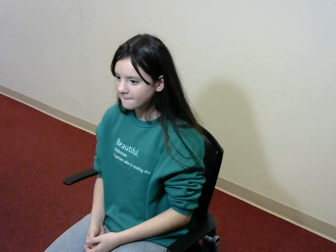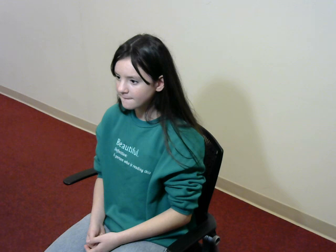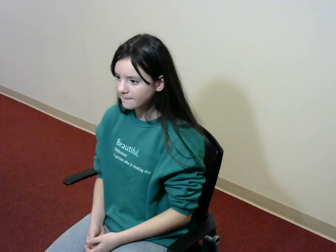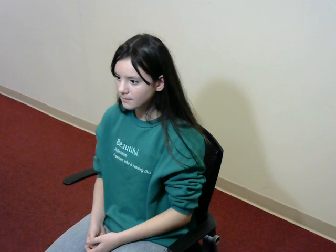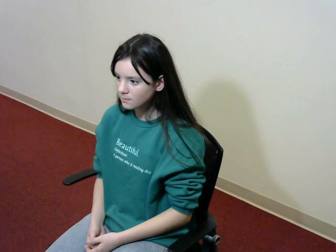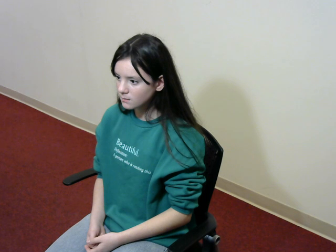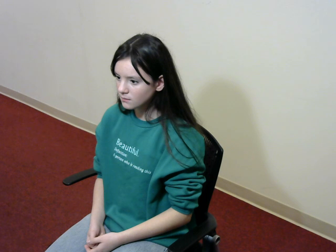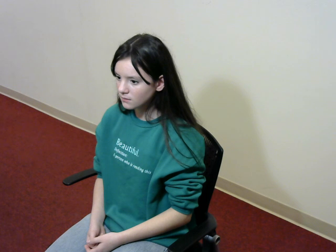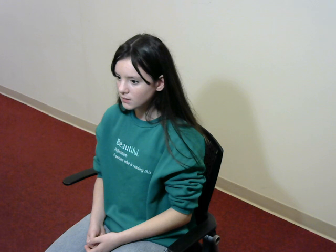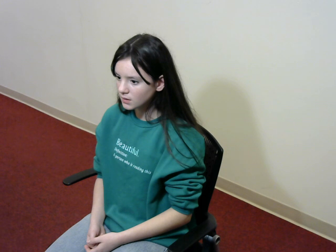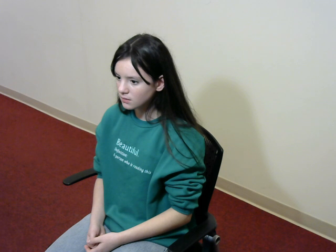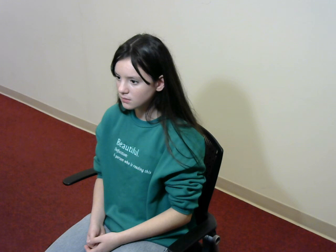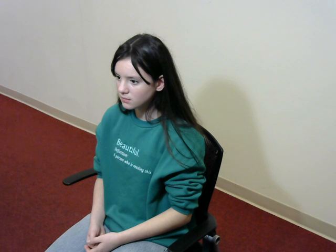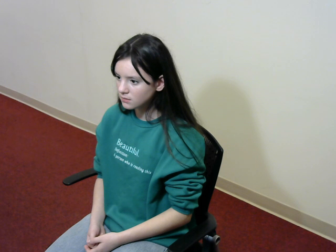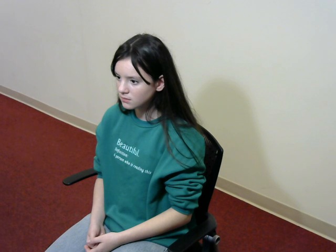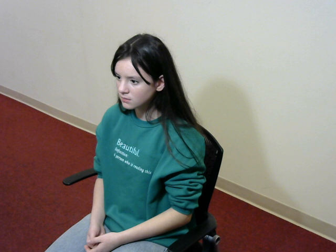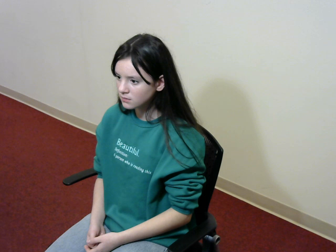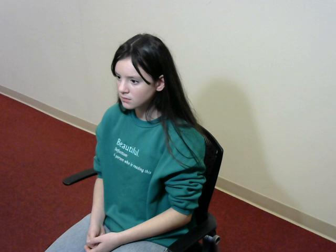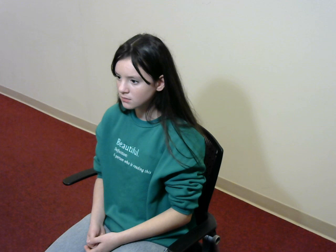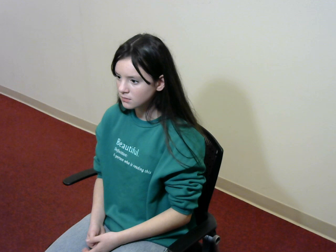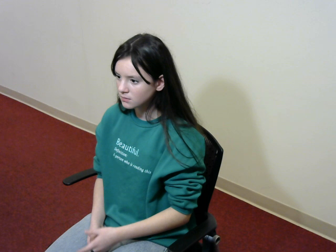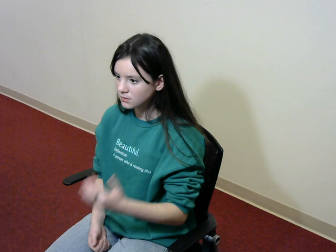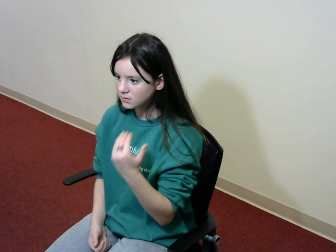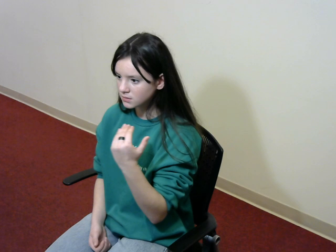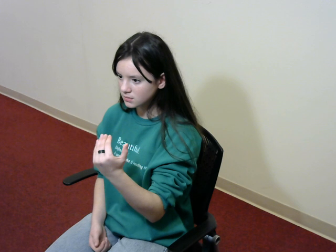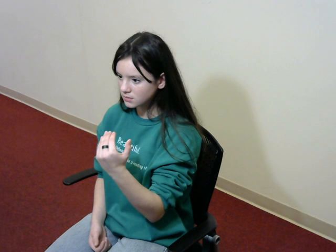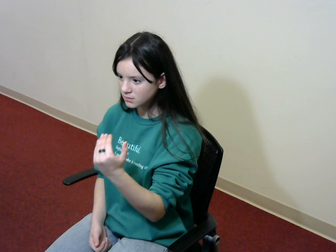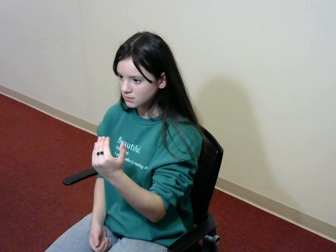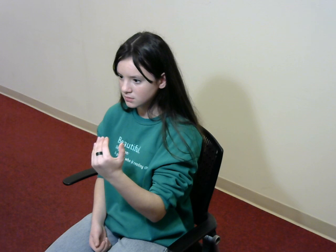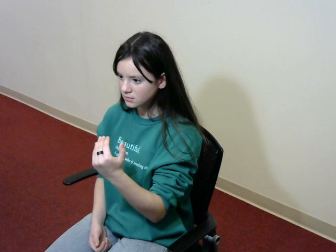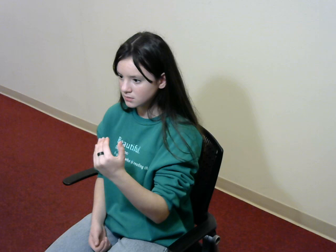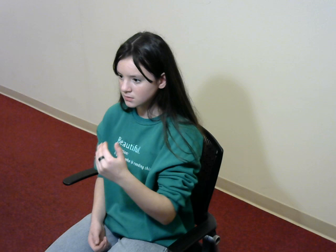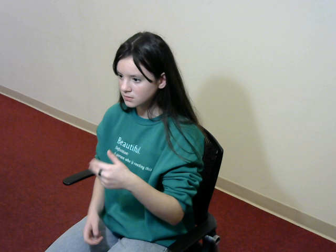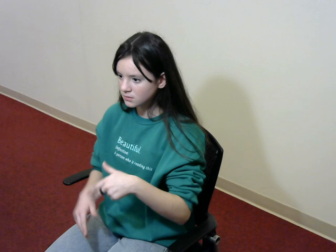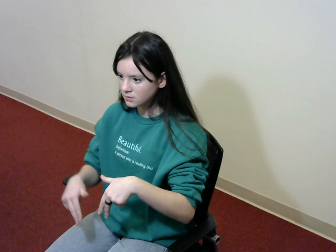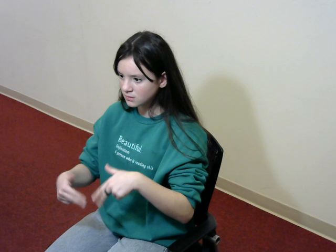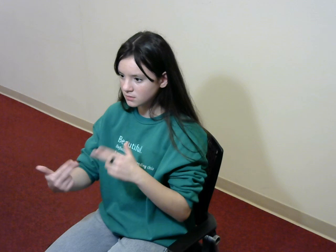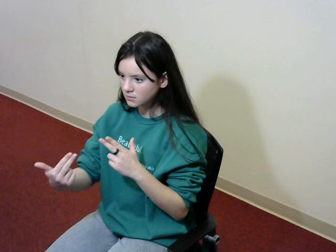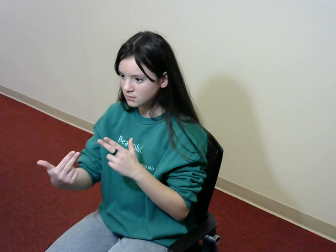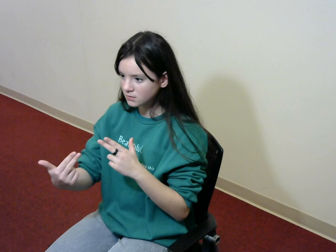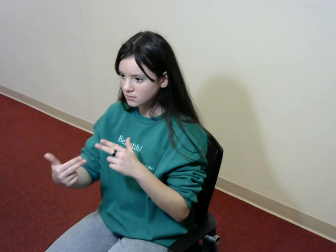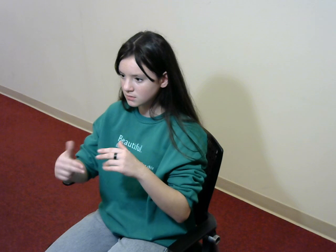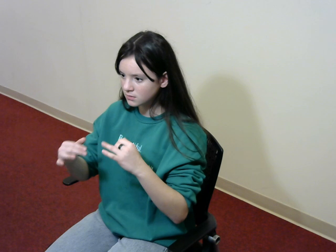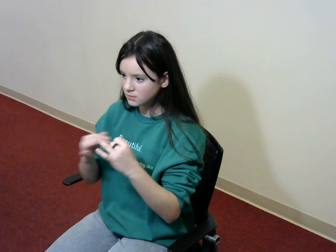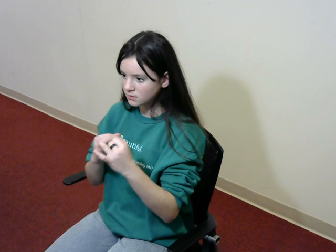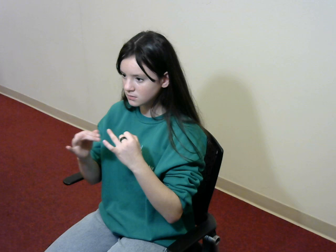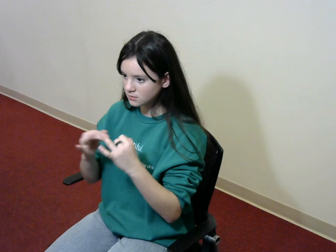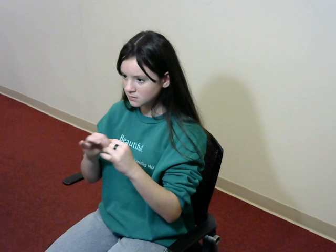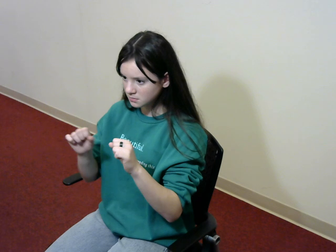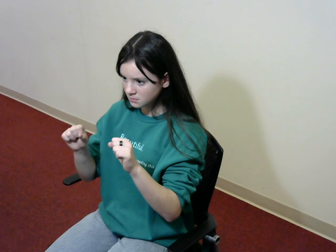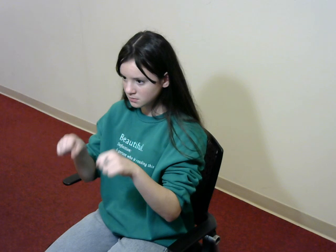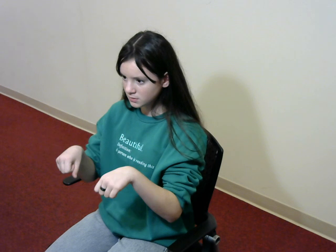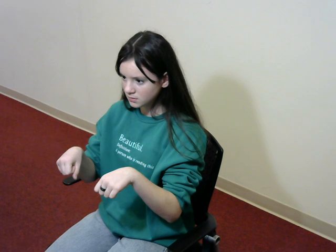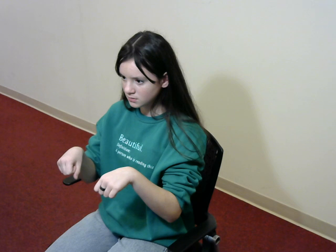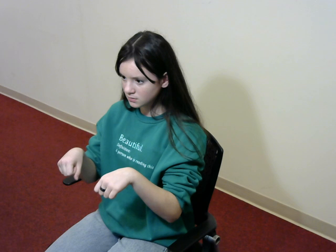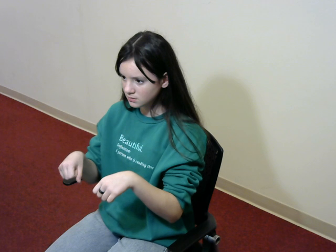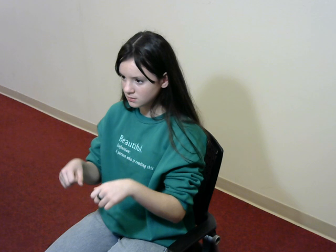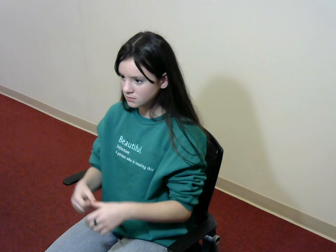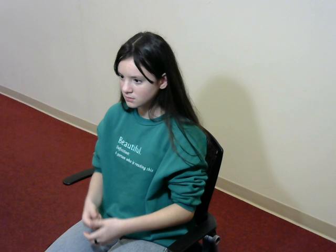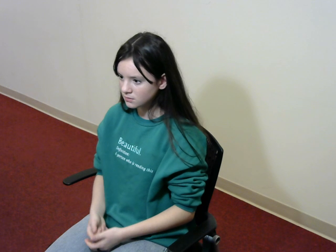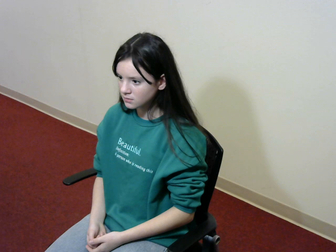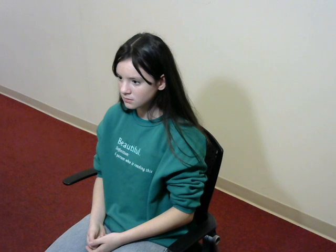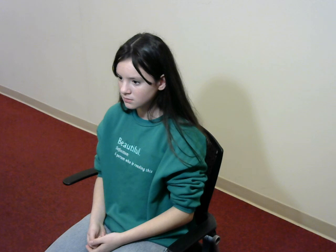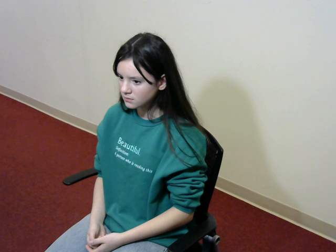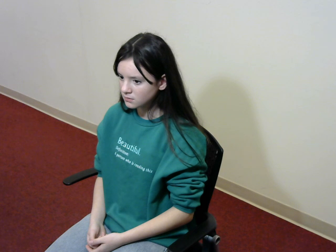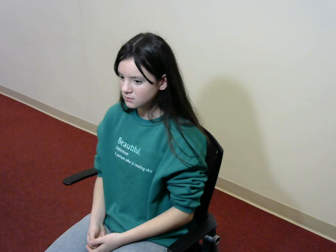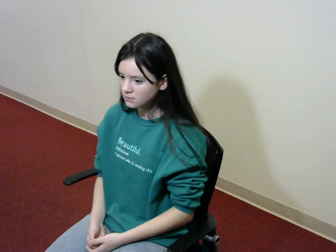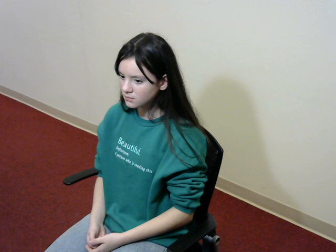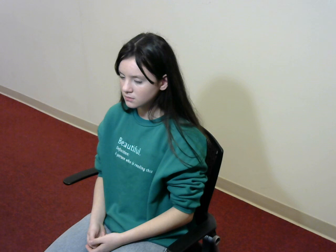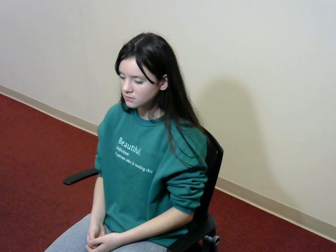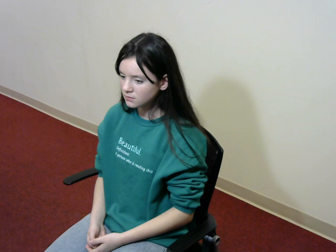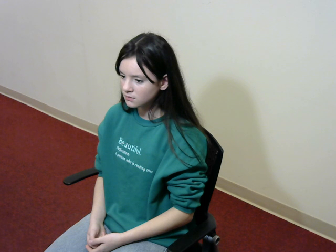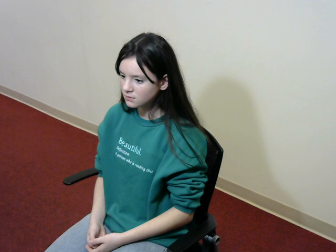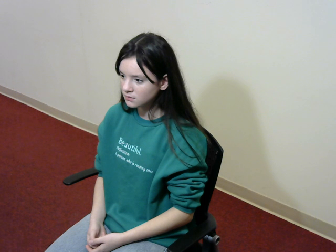Sizinlə görüntülü danışmaq olar?